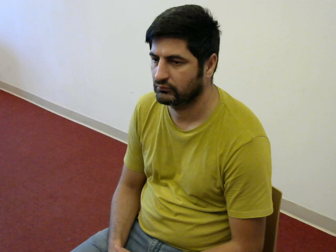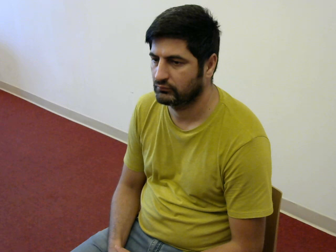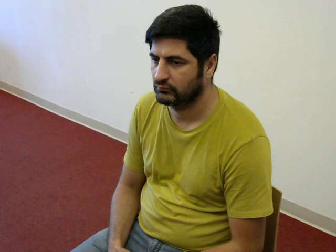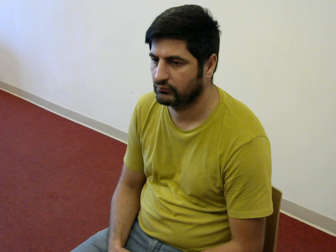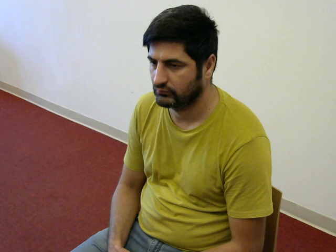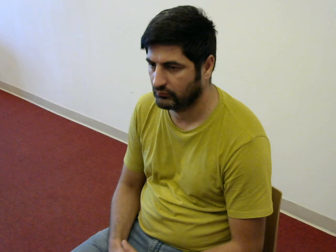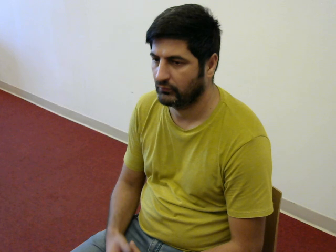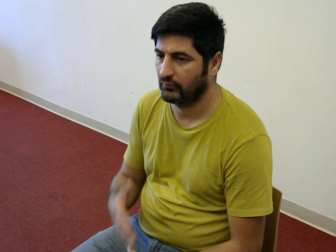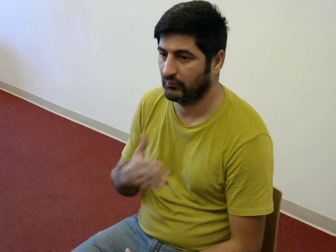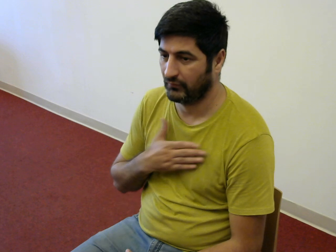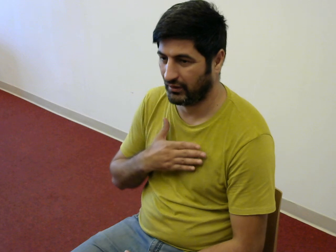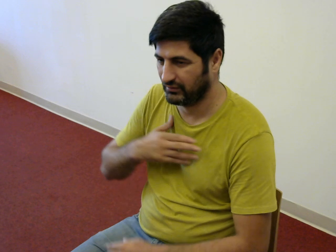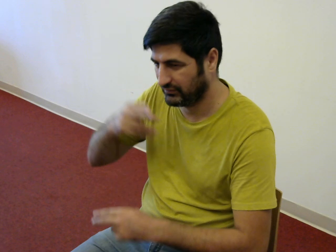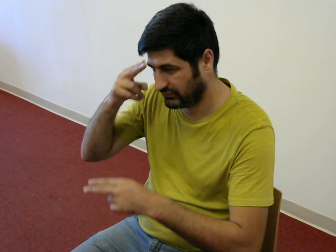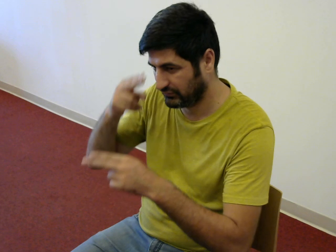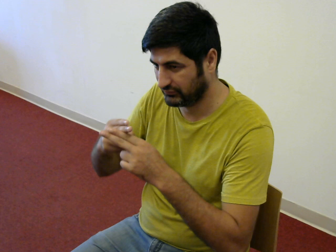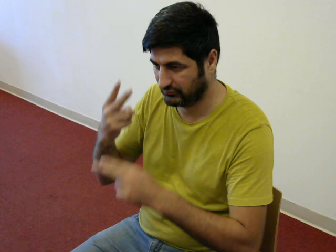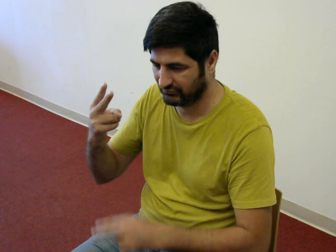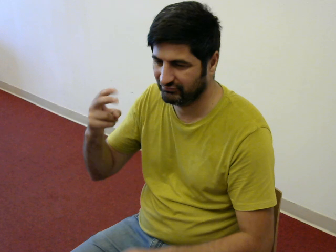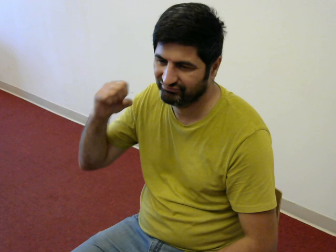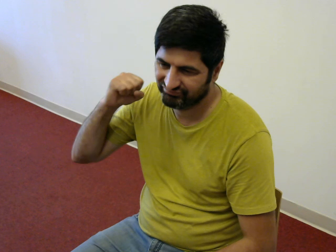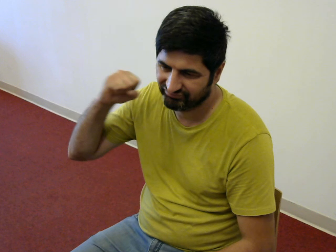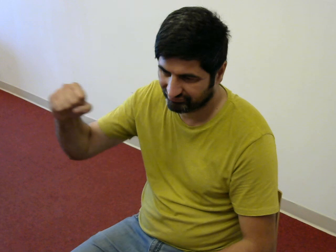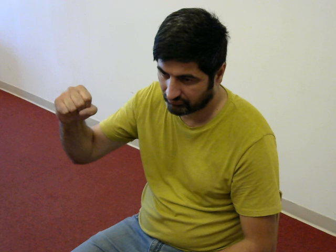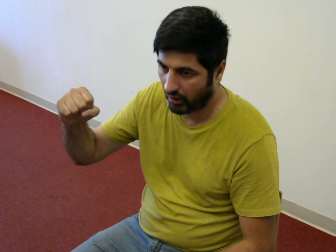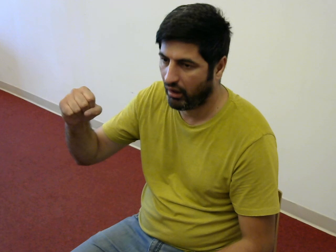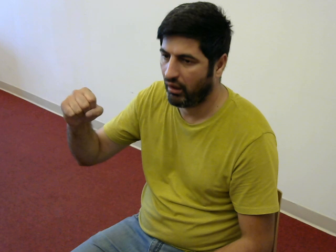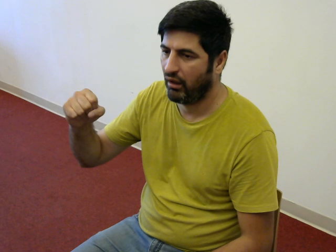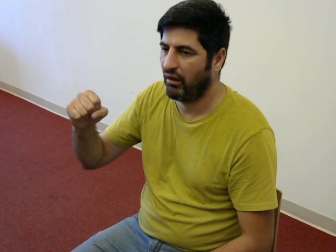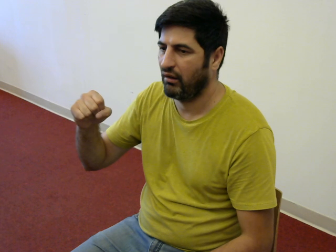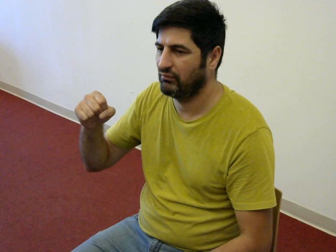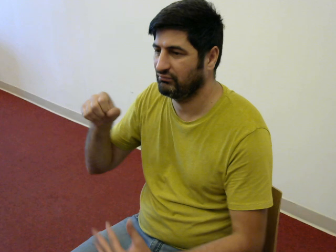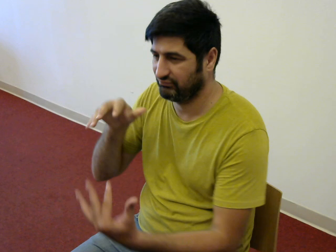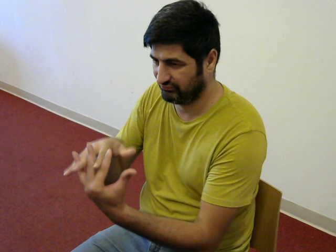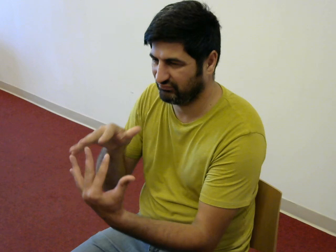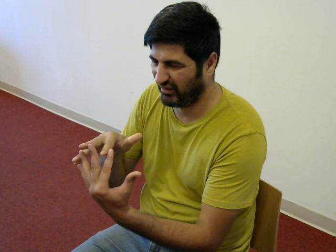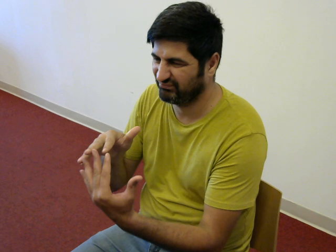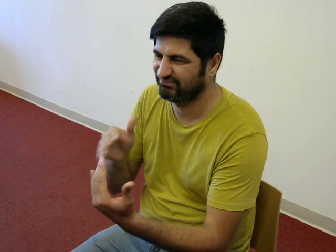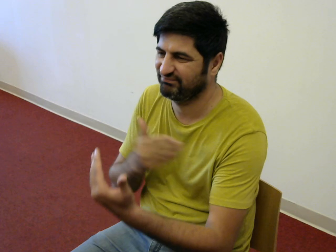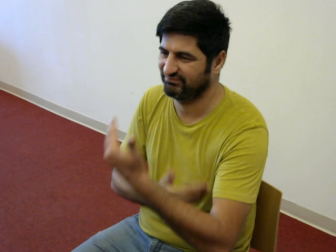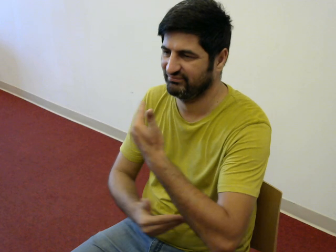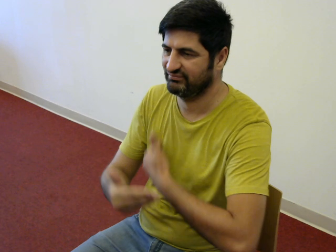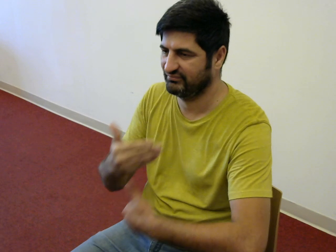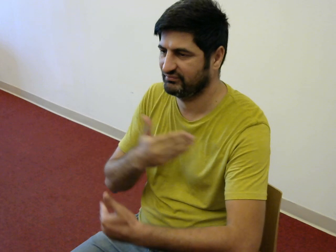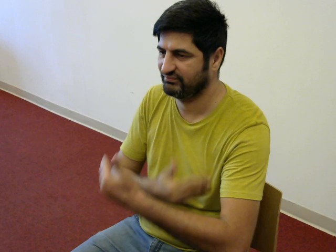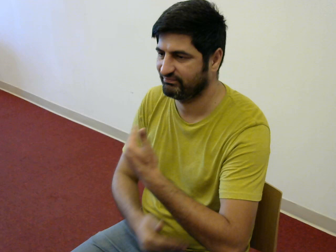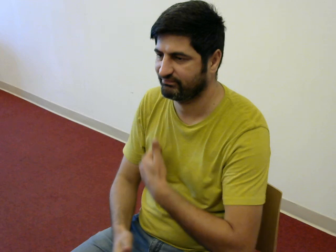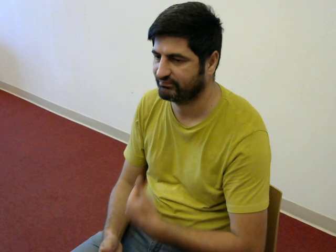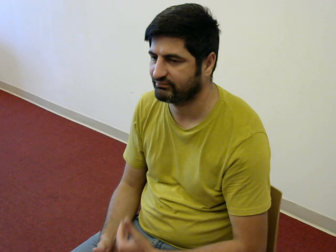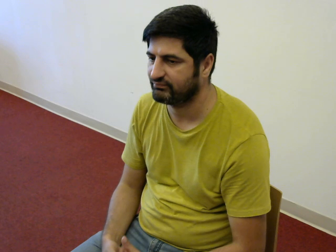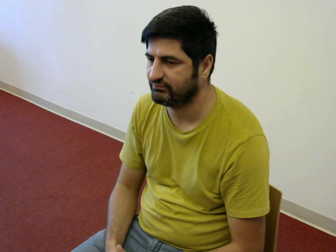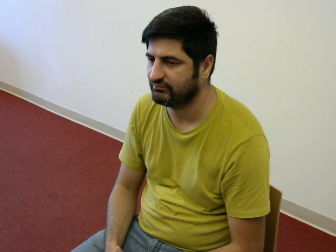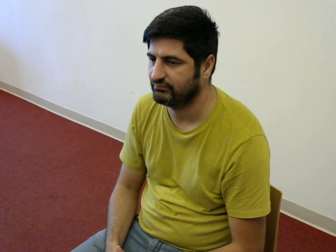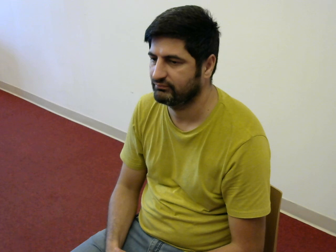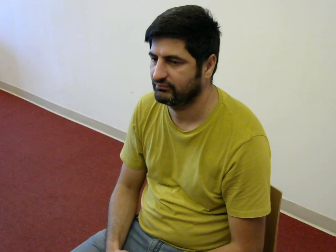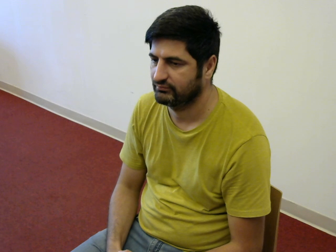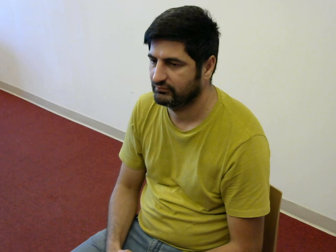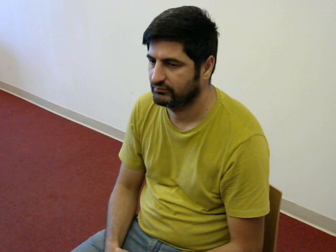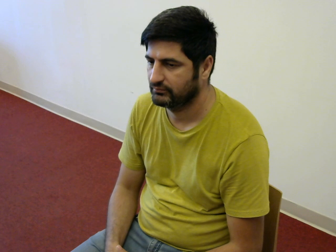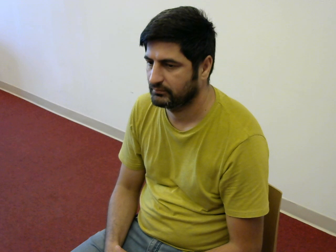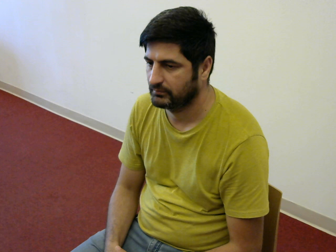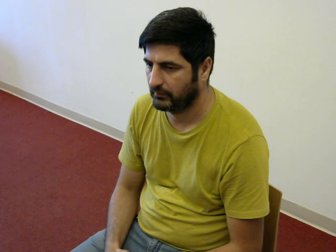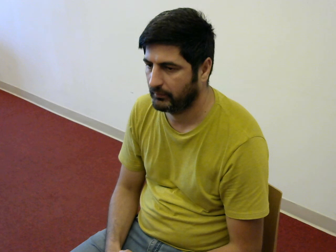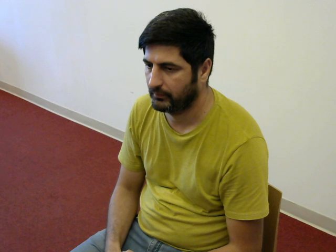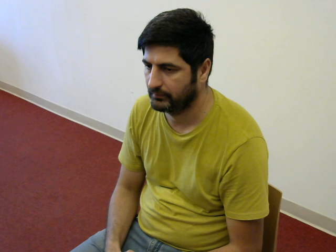Mənim qardaşım 2-ci Qarabağ müharibəsinin qazisidir